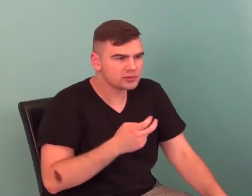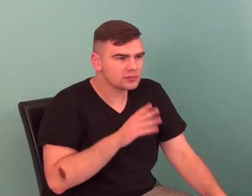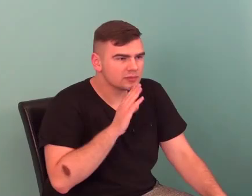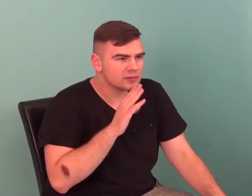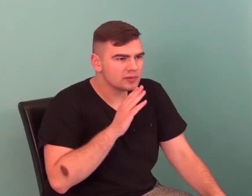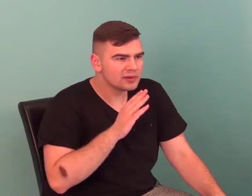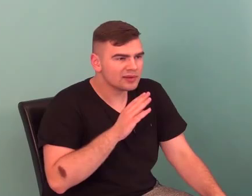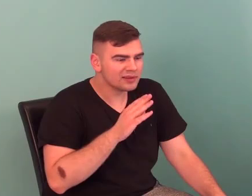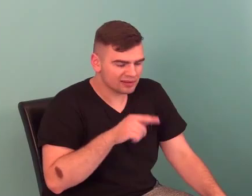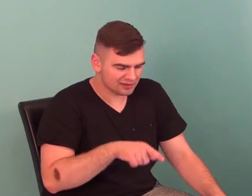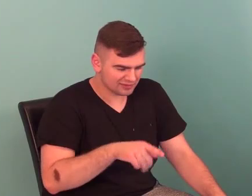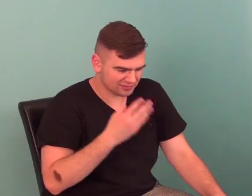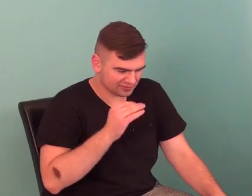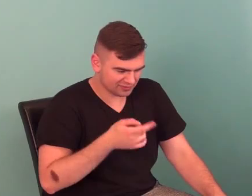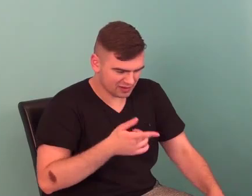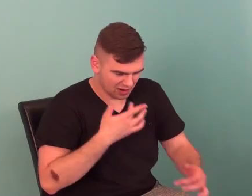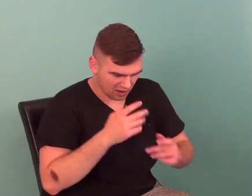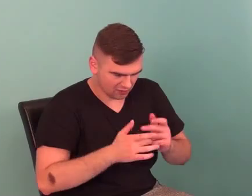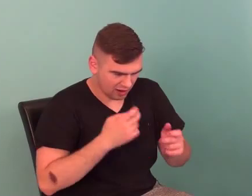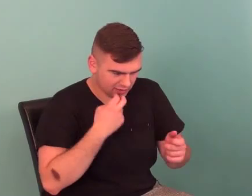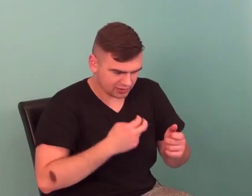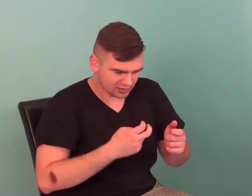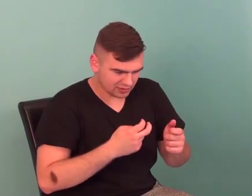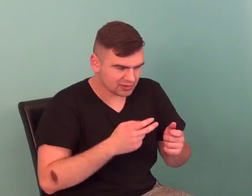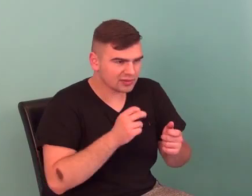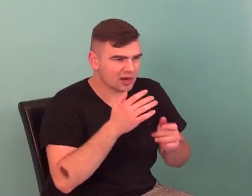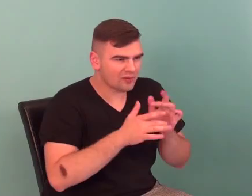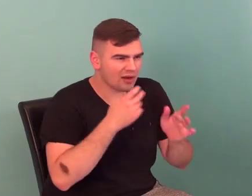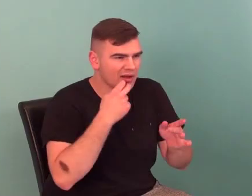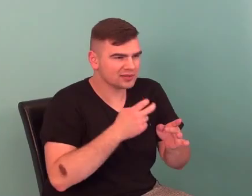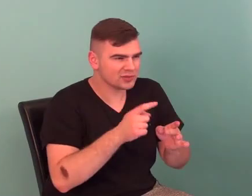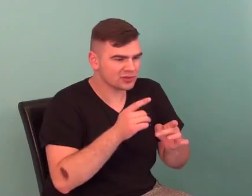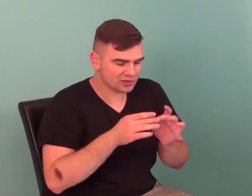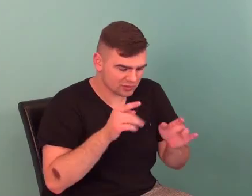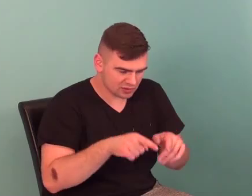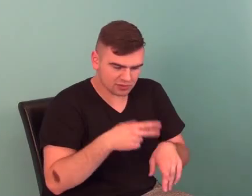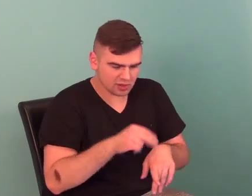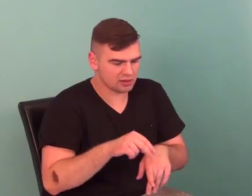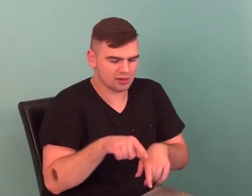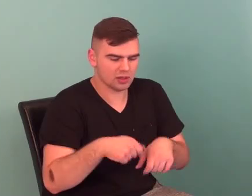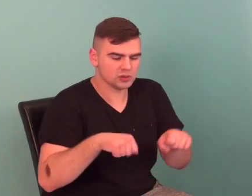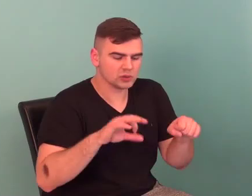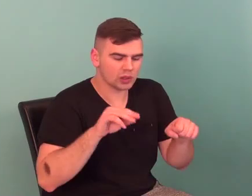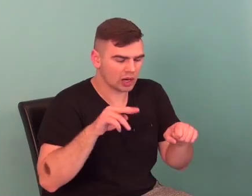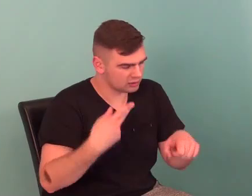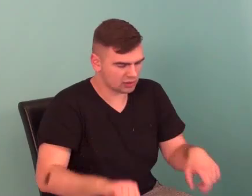Nie wiem jak się nazywa, ale tak, to rower elektryczny, więc nie wolno oraz skuter.